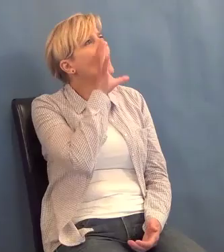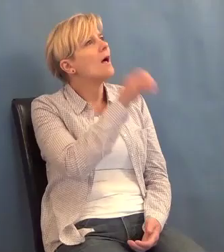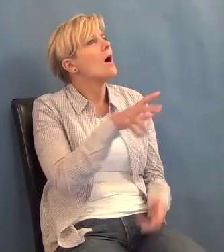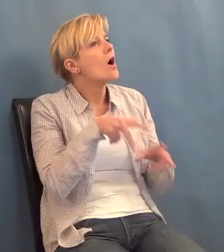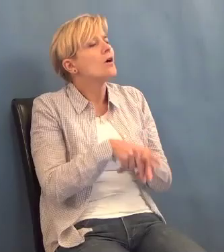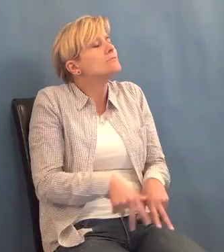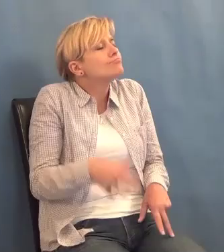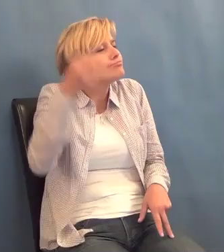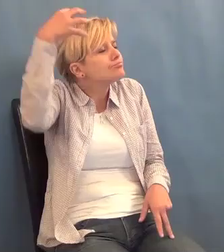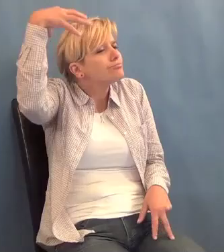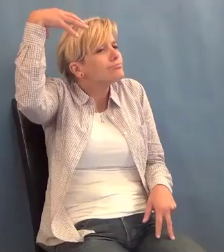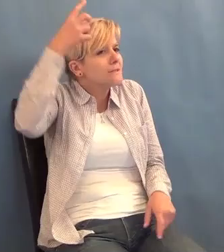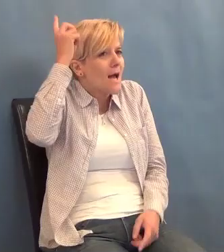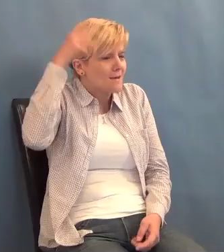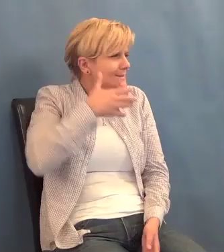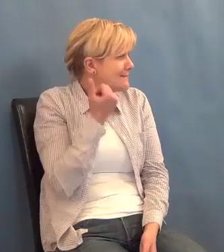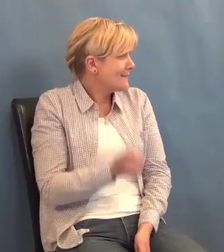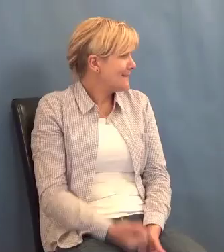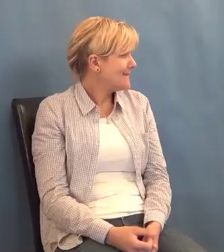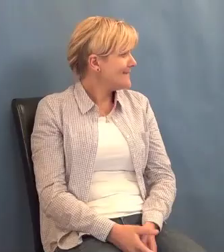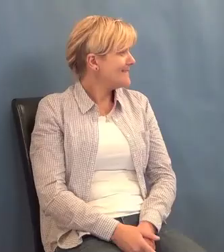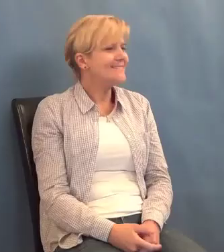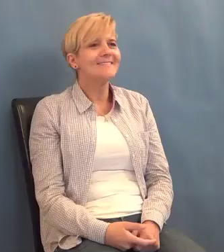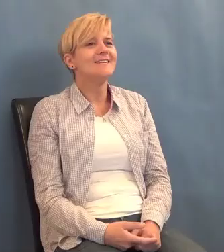Nie załapałam tego, że nie ma znaku, że to zakazane, by koń wchodził pod prysznic.